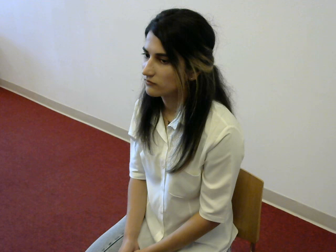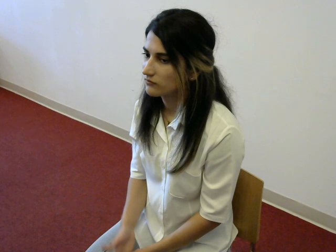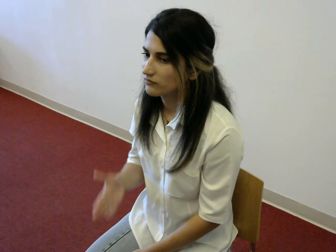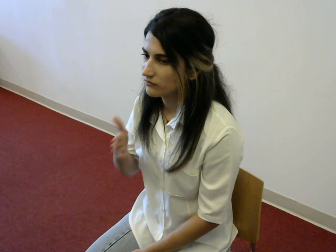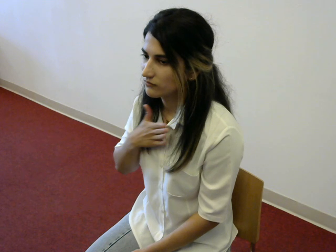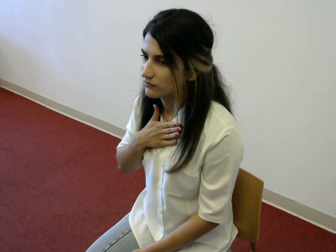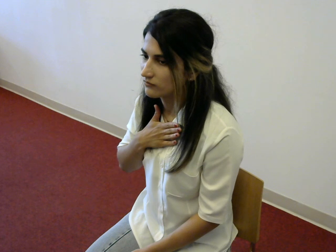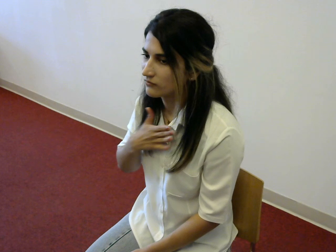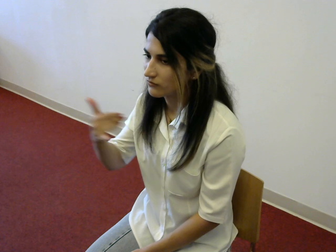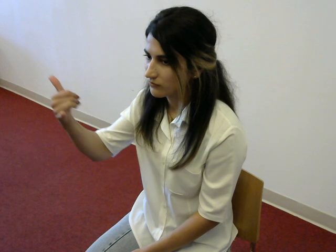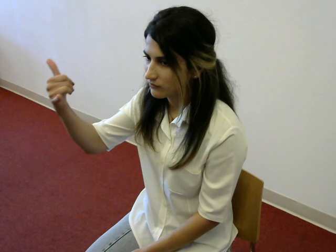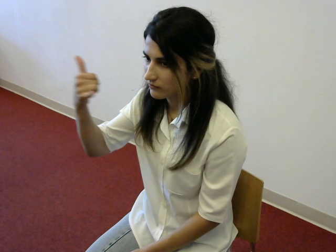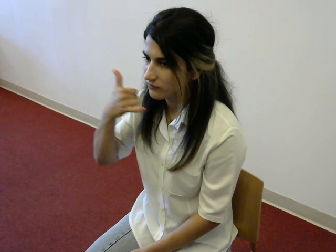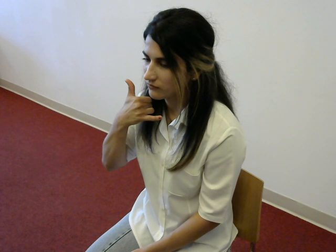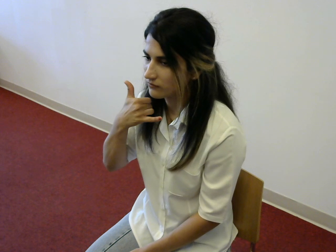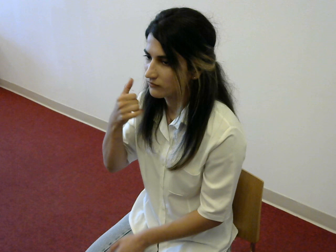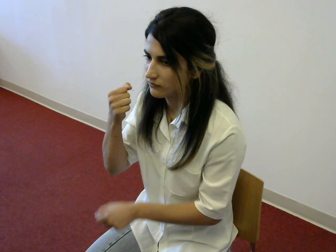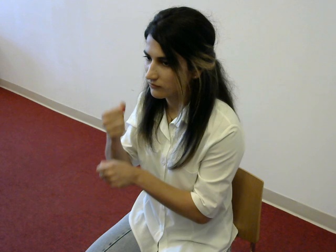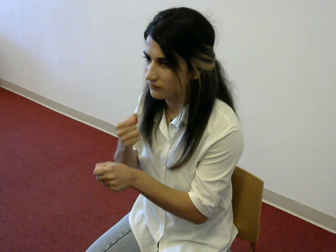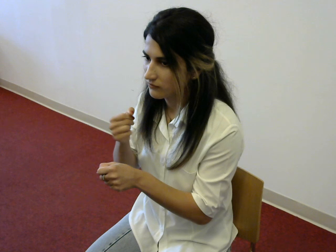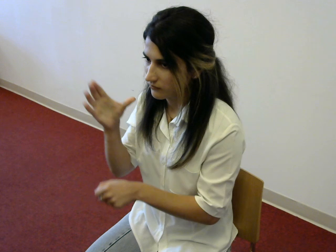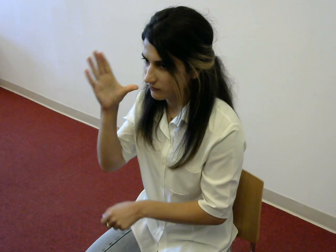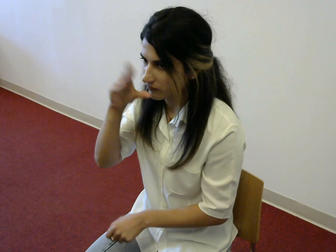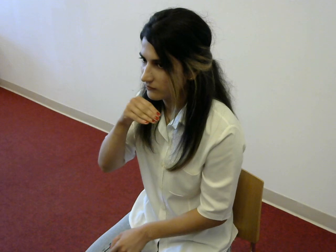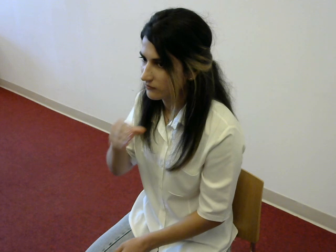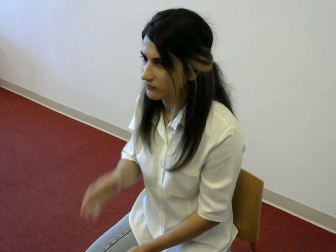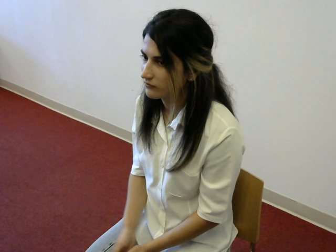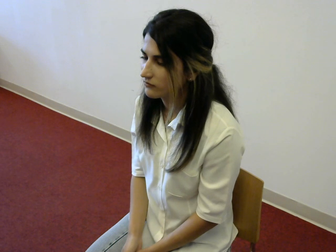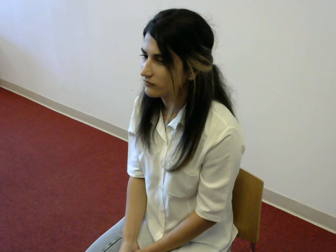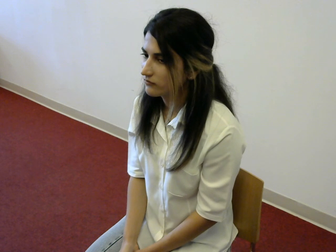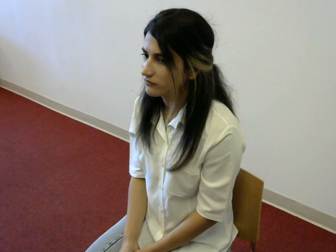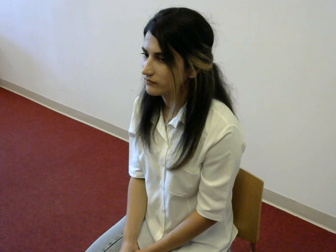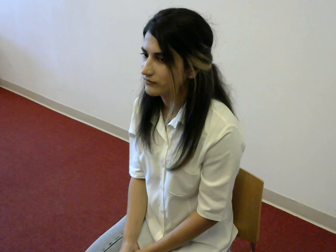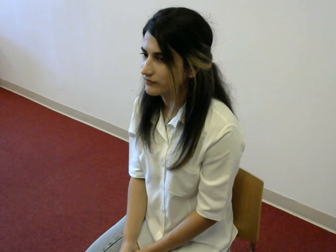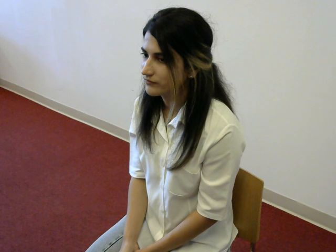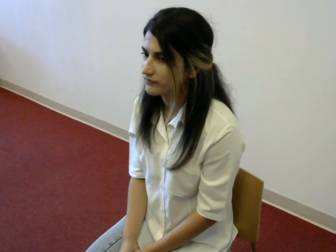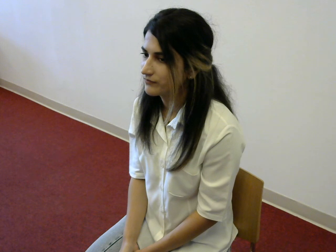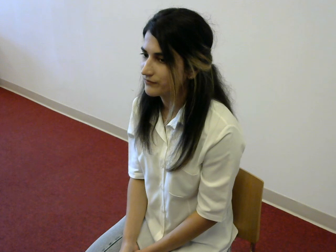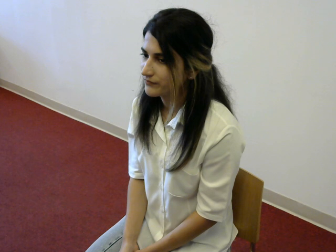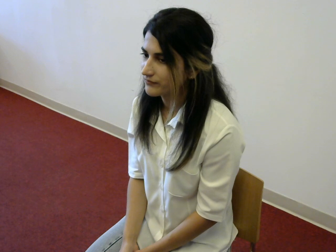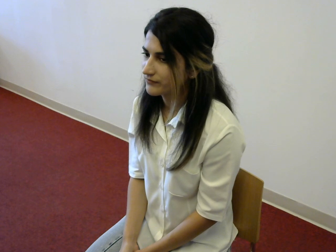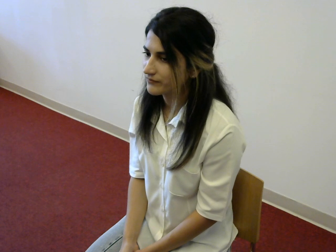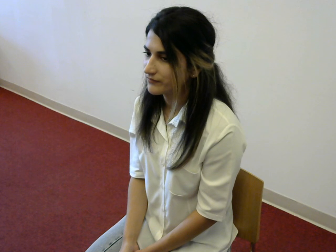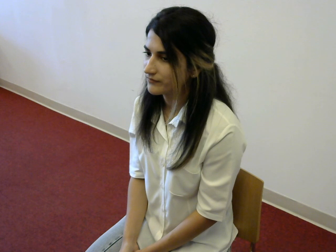Mən zəng edə bilərəmmi?